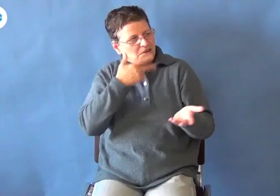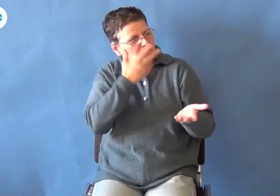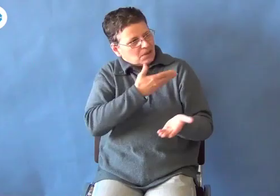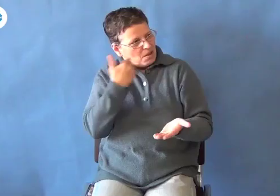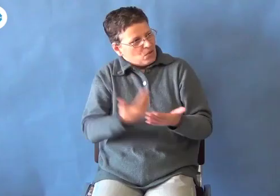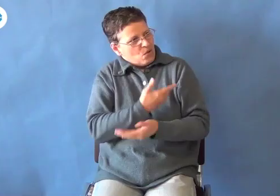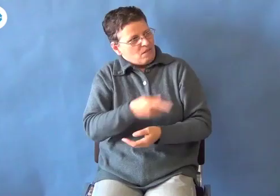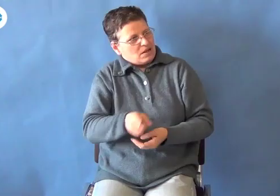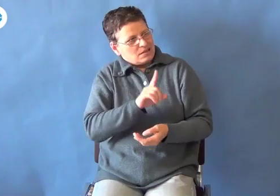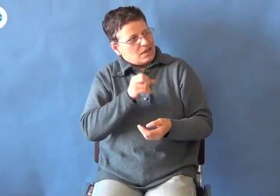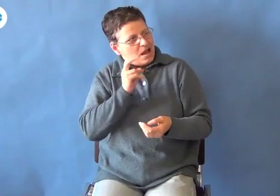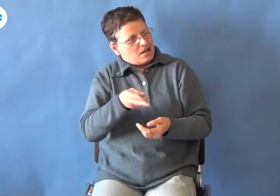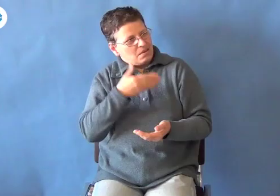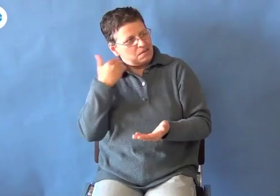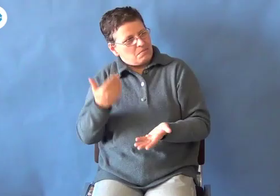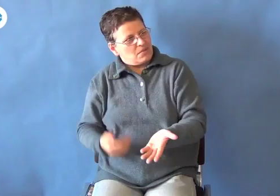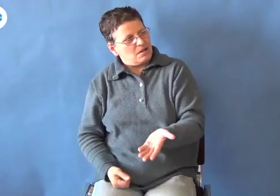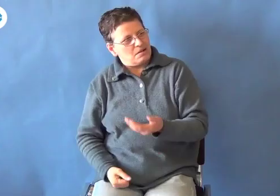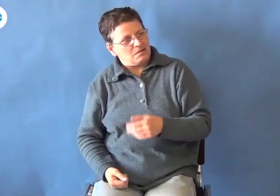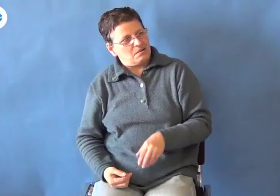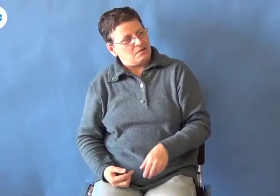Nie widziałam takiego znaku. Jest nowy.